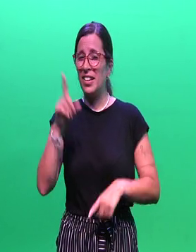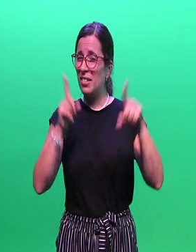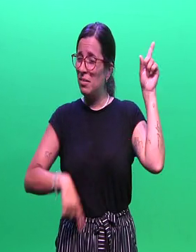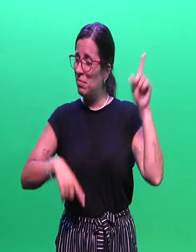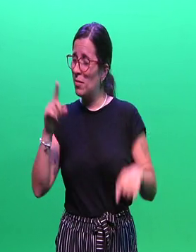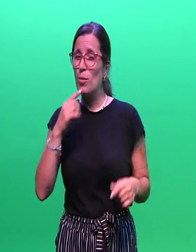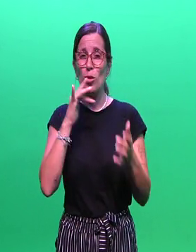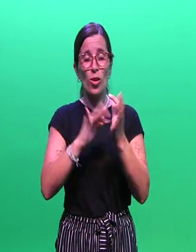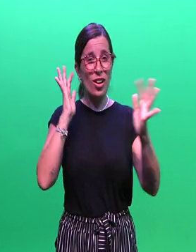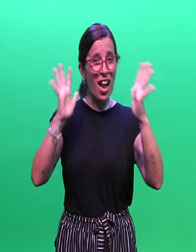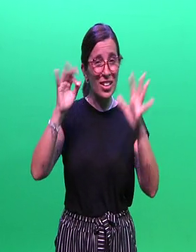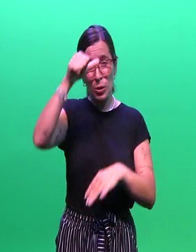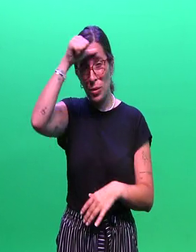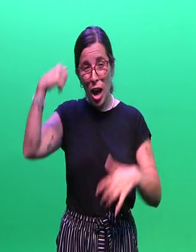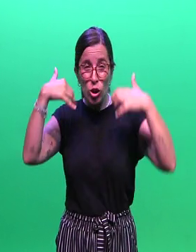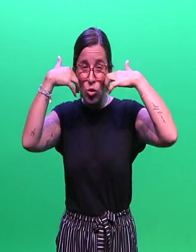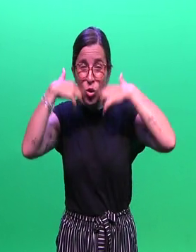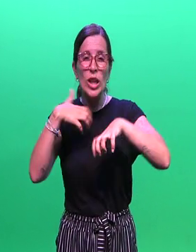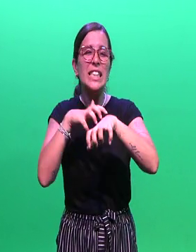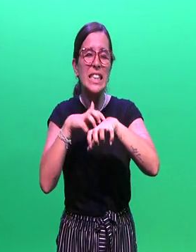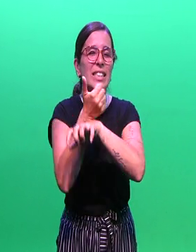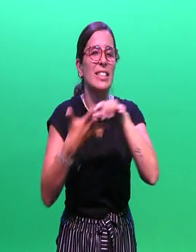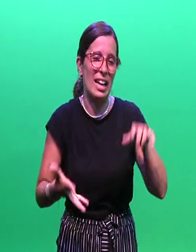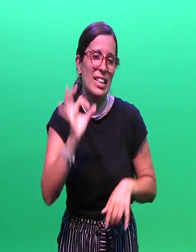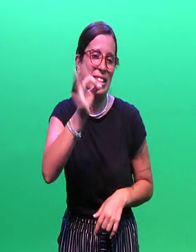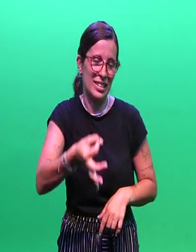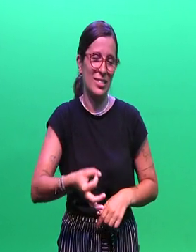Depèn. A l'estiu amb la calor i la suor em pica més i em faig sang.